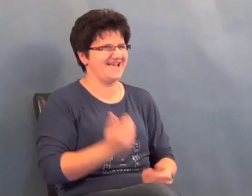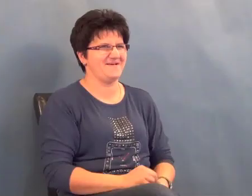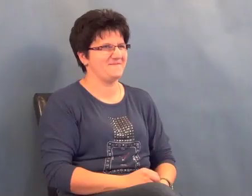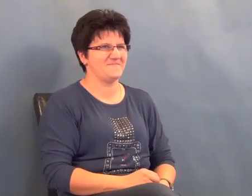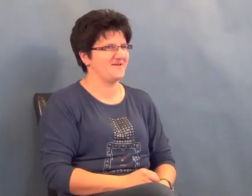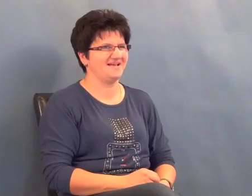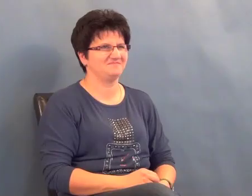Nie ma.